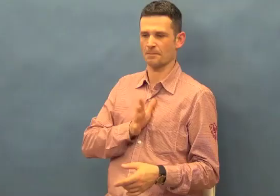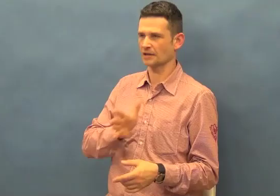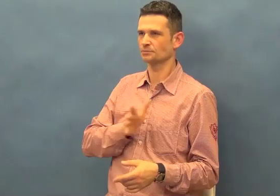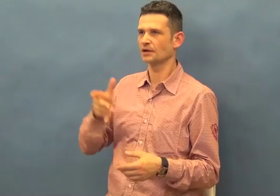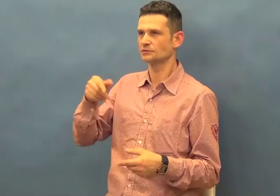Niebezpieczne.